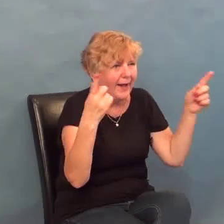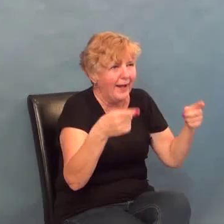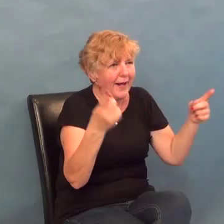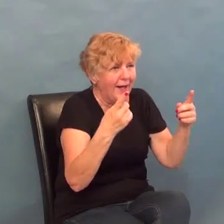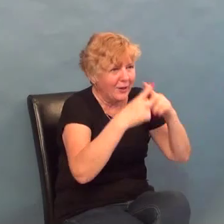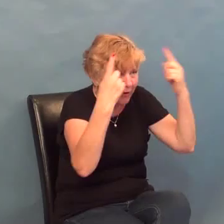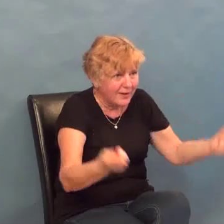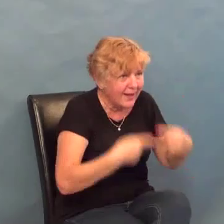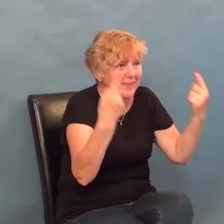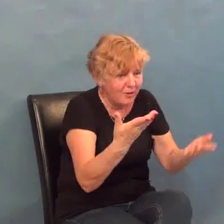Imprezują do rana w sobotę.